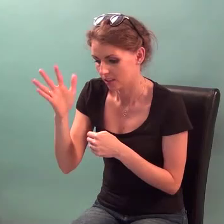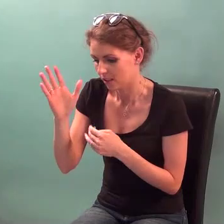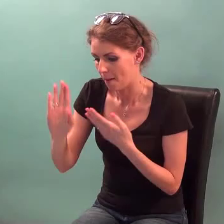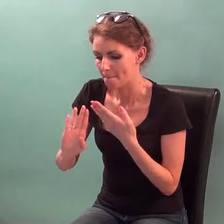Około...